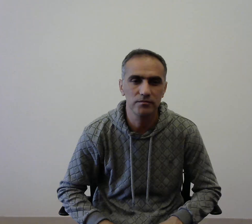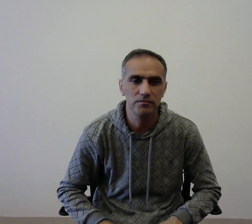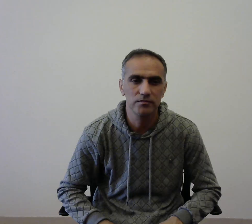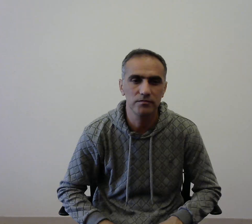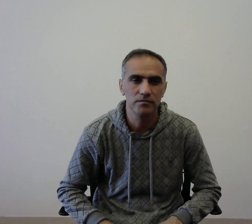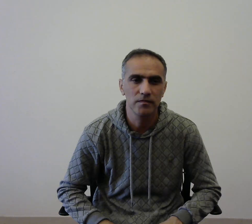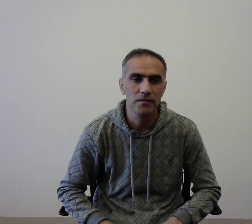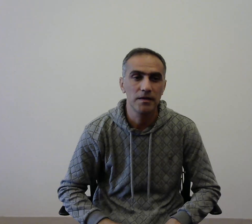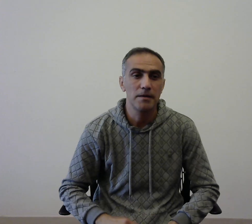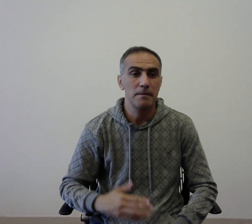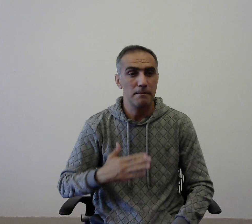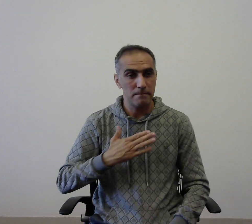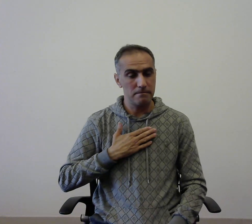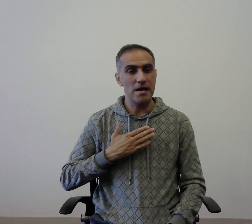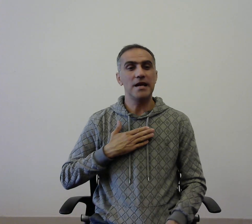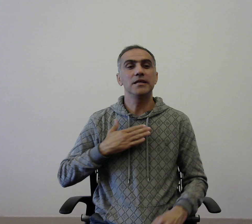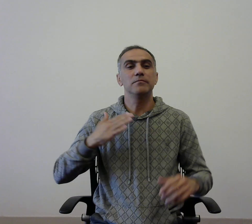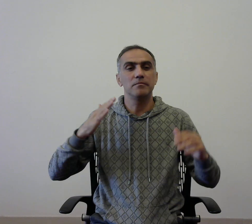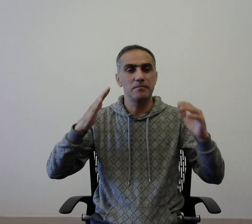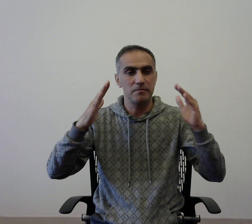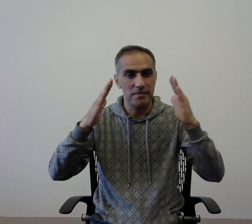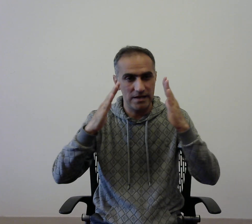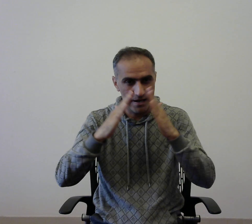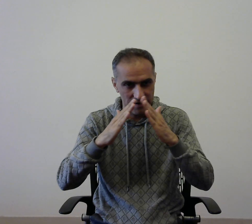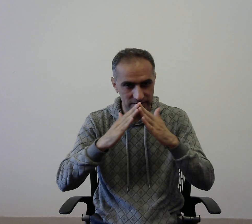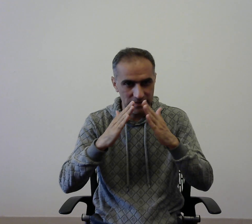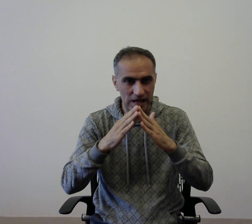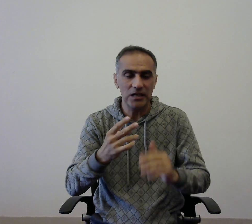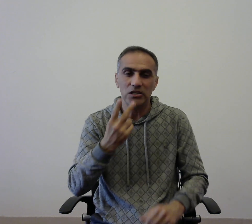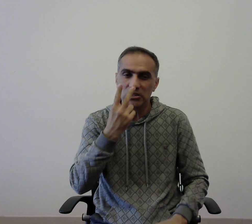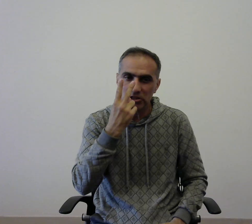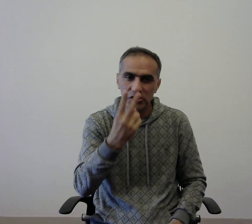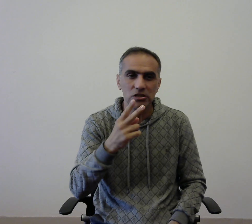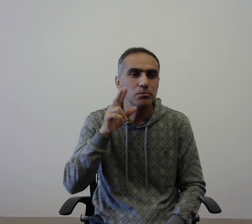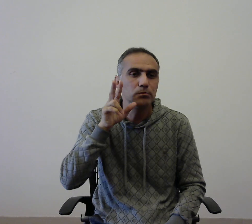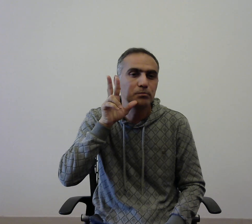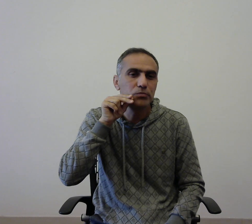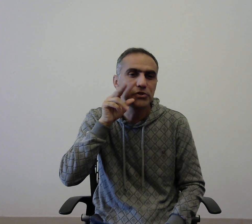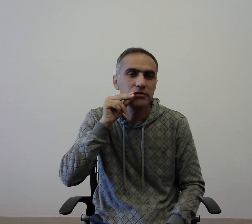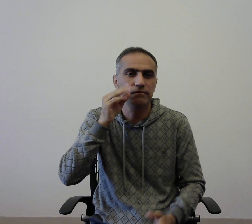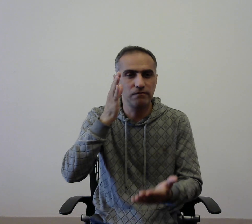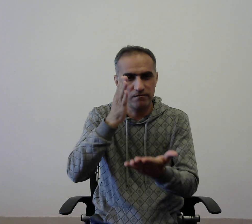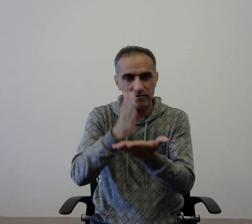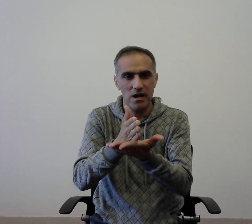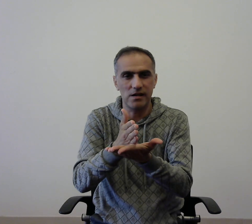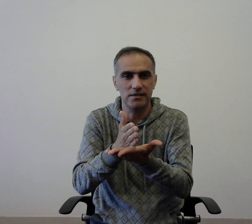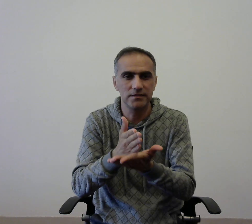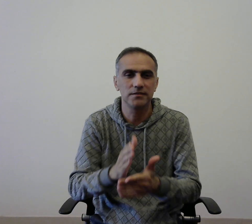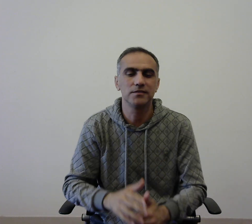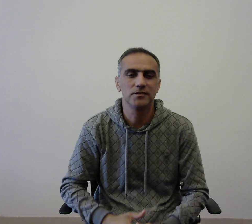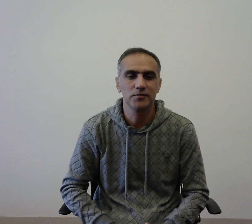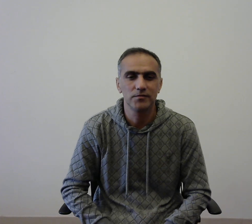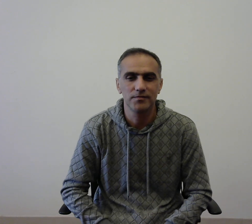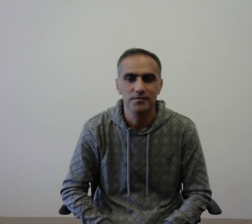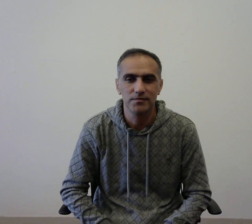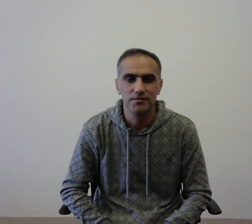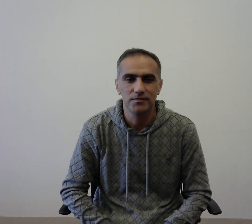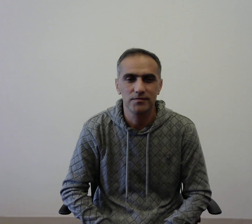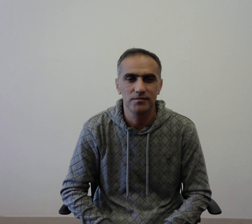Mənim evdə 2 pişiyim var